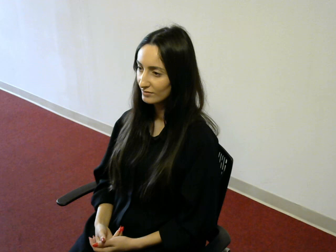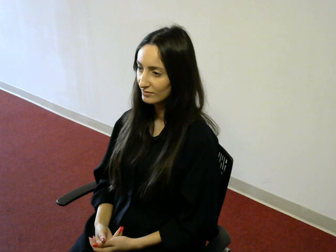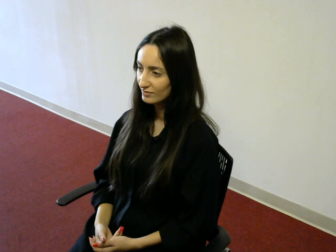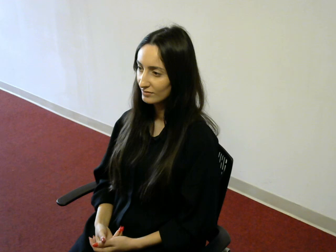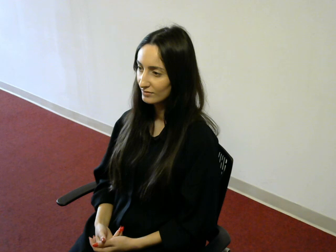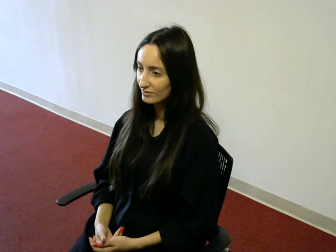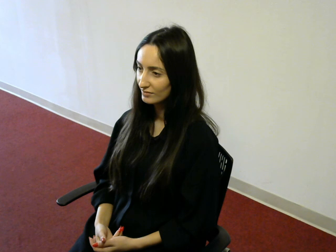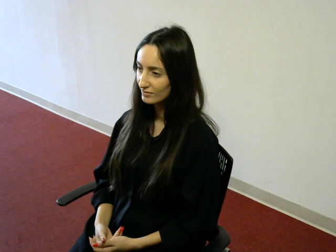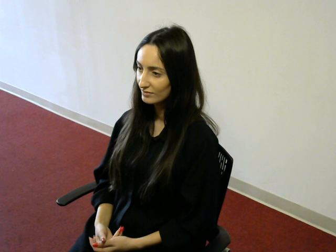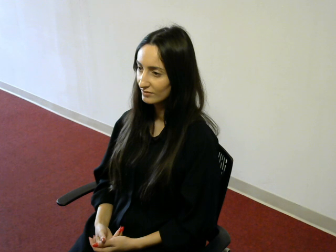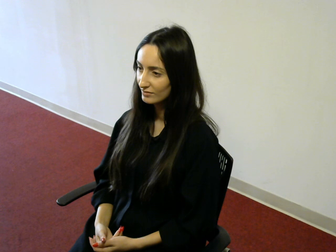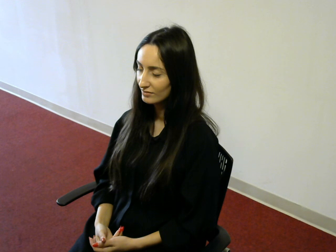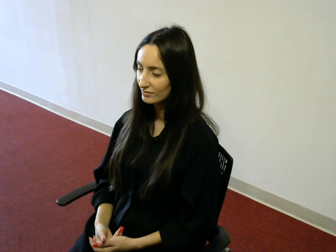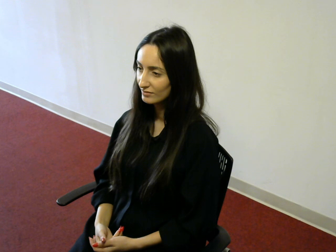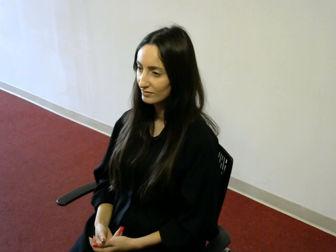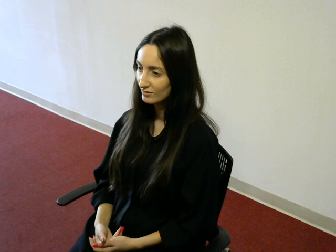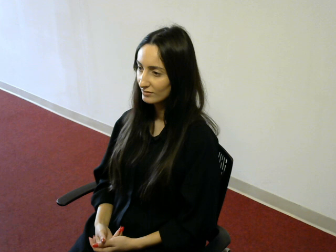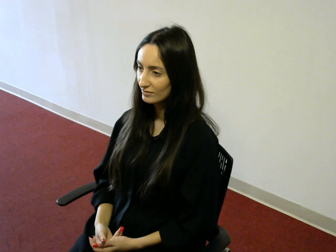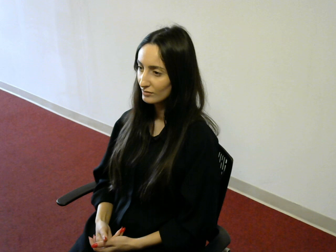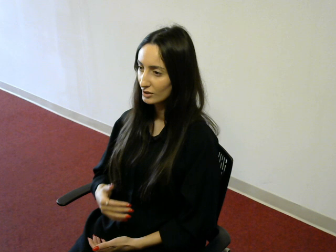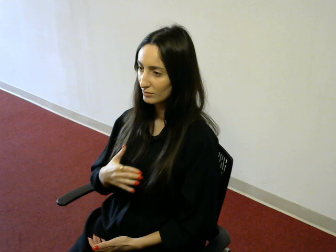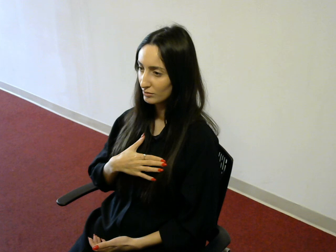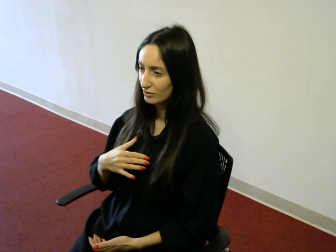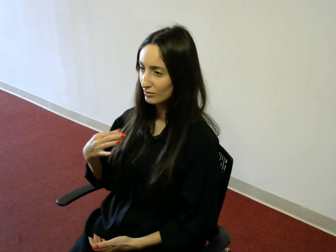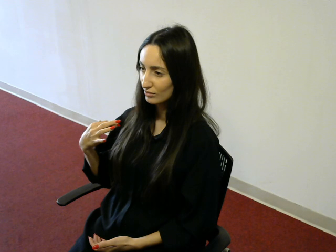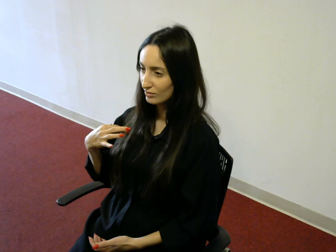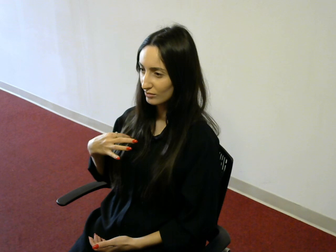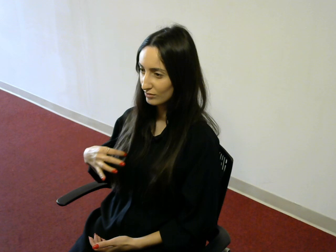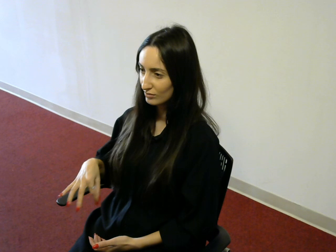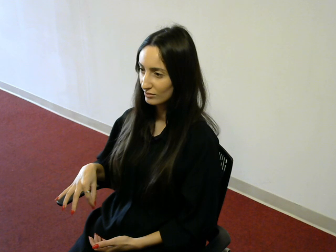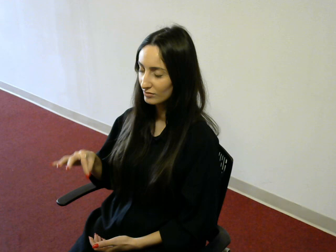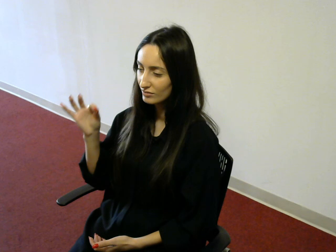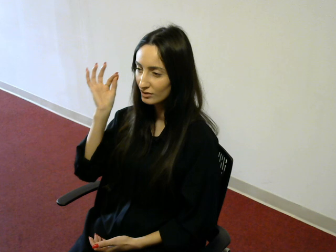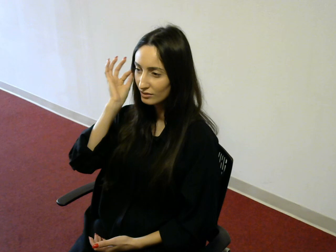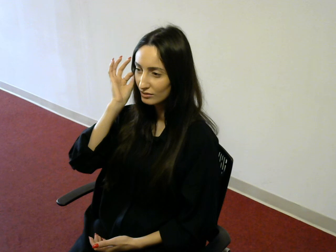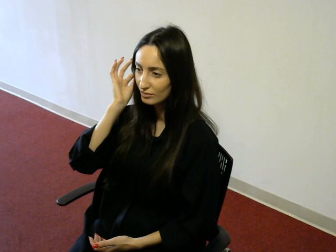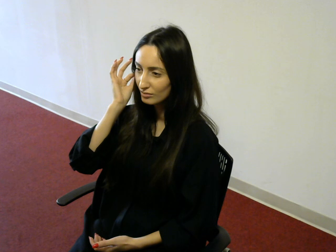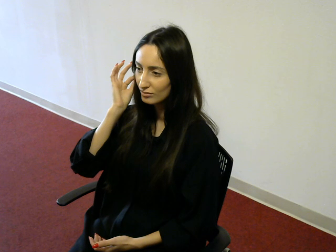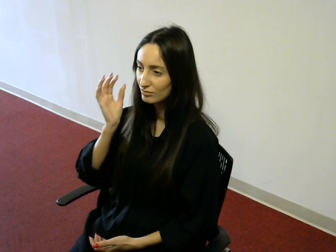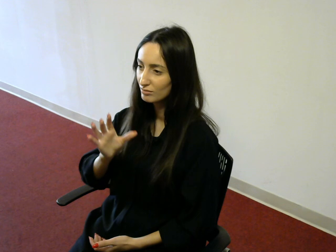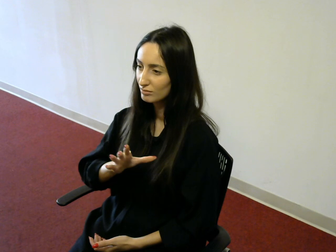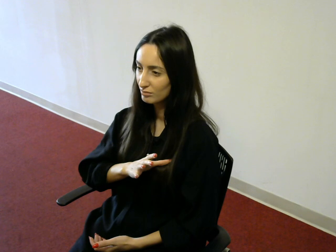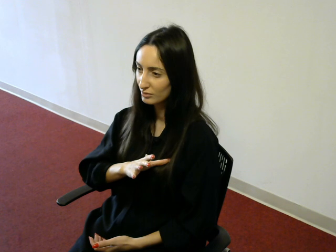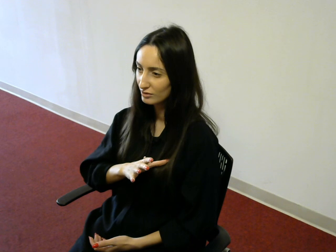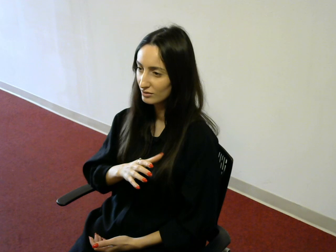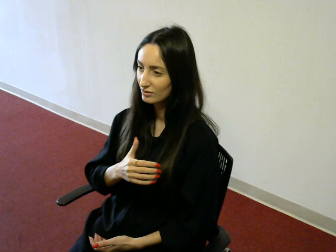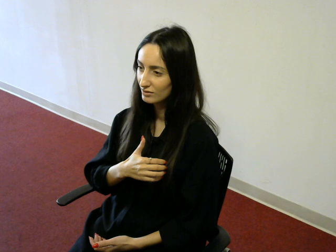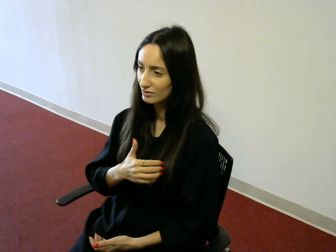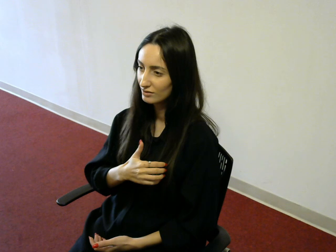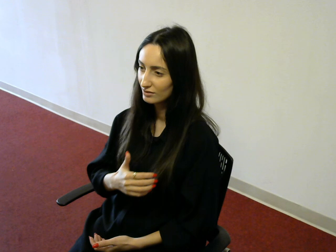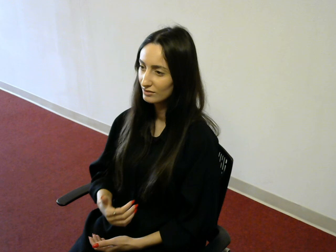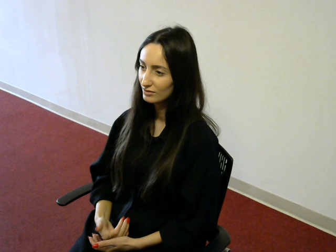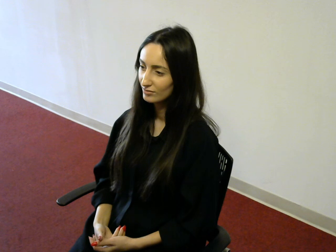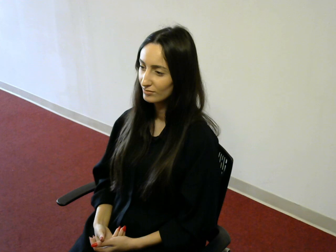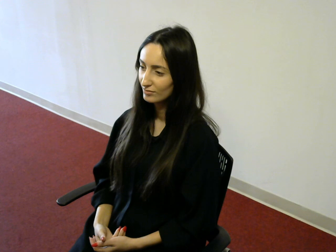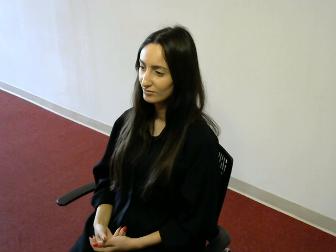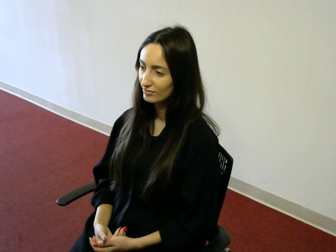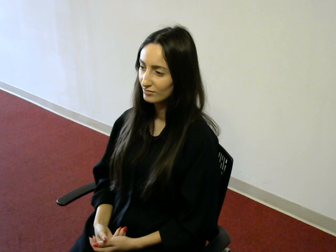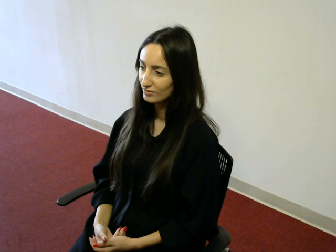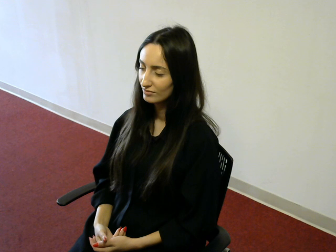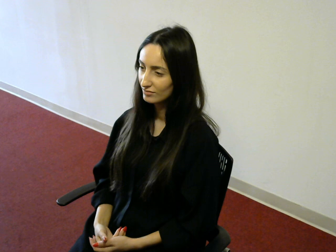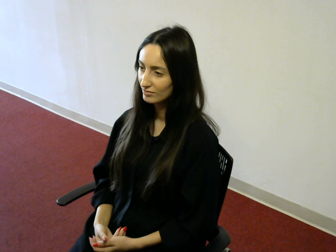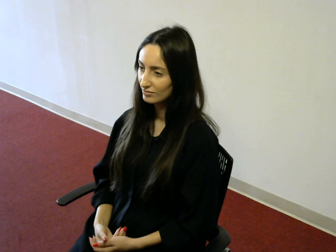Mənim oğlum həkim olmaq istəyir